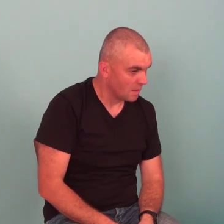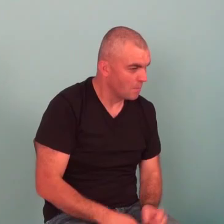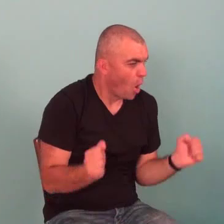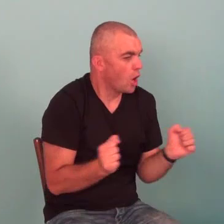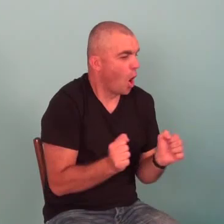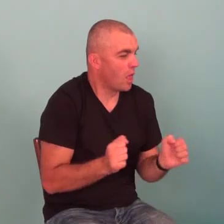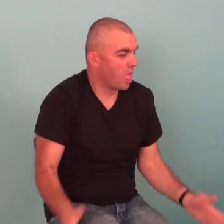Boi się.